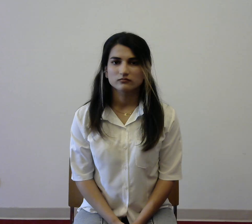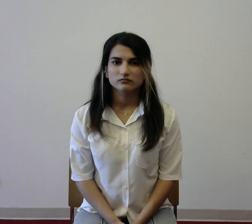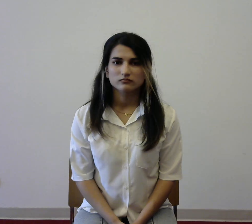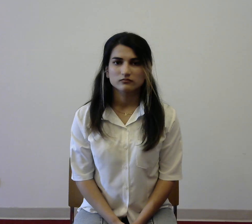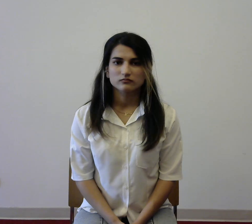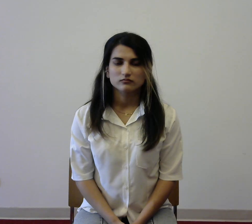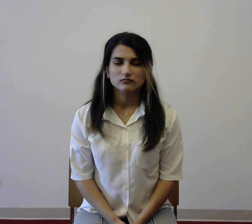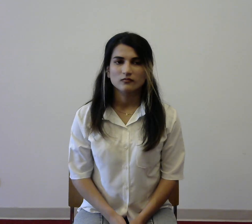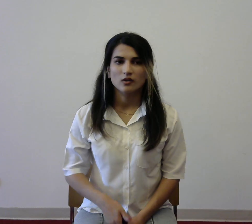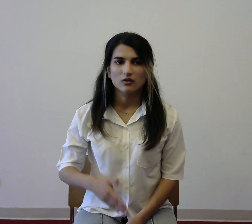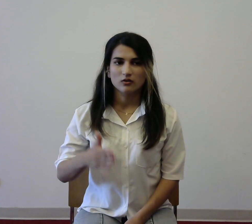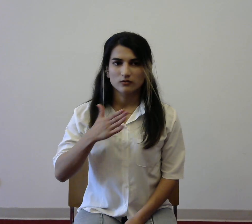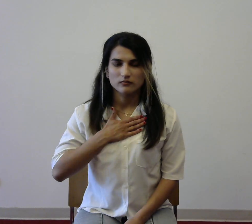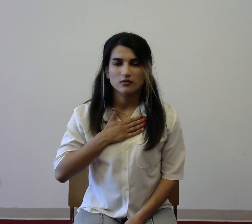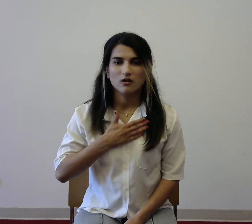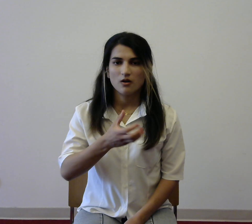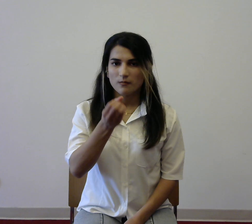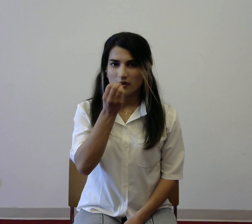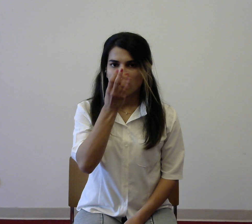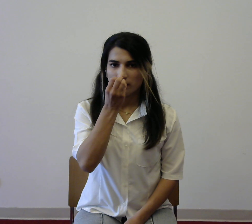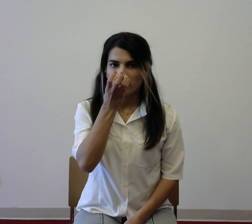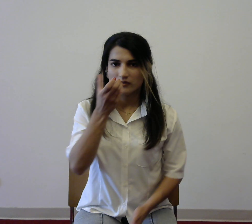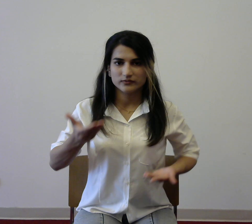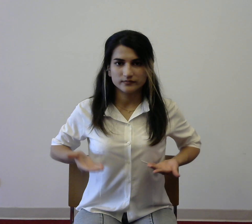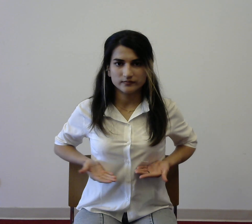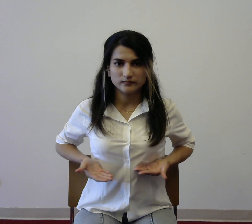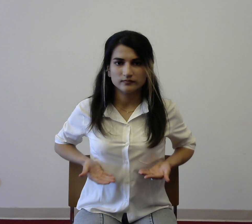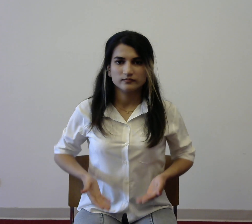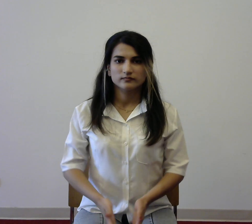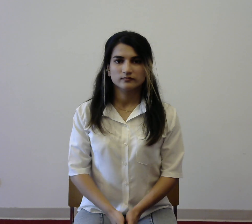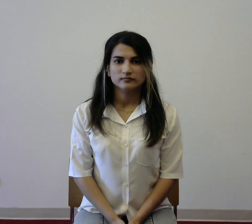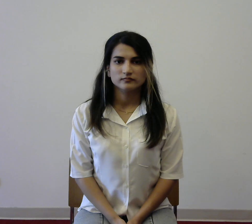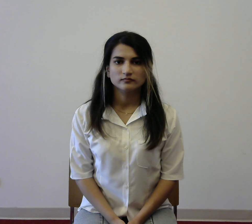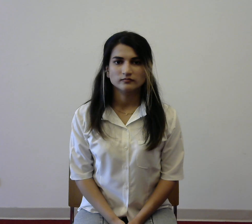Mən Bakıda yaşayıram